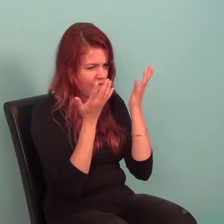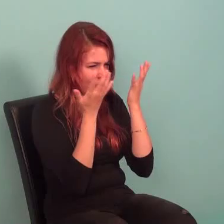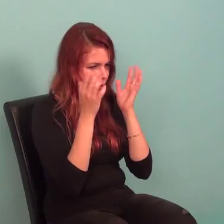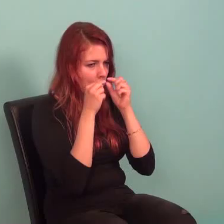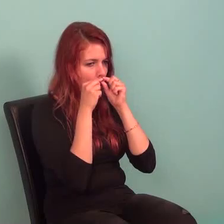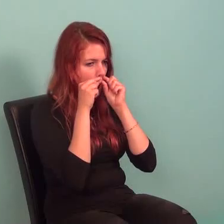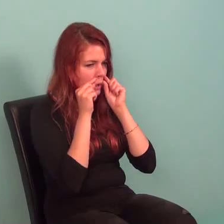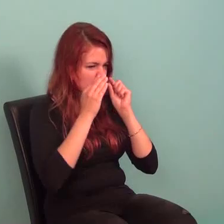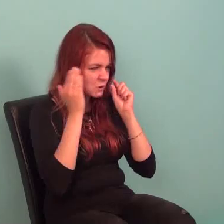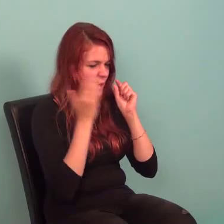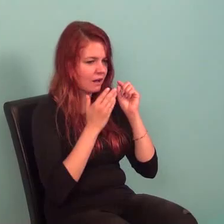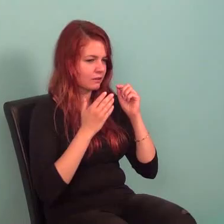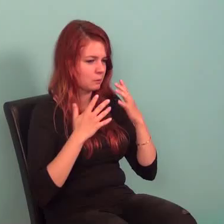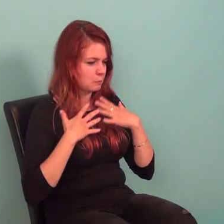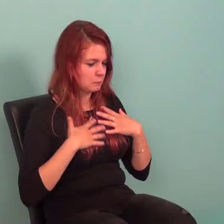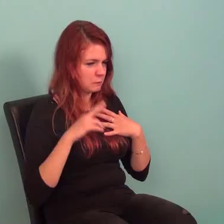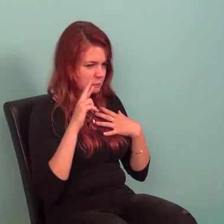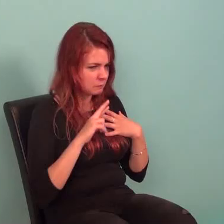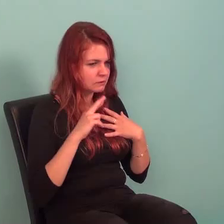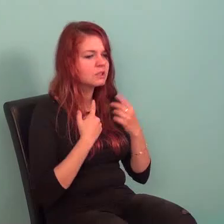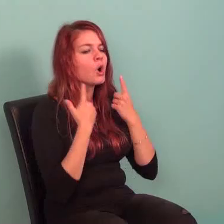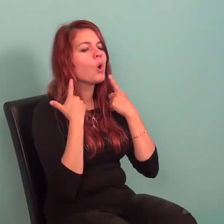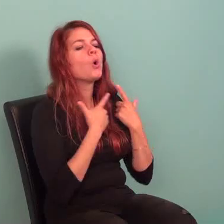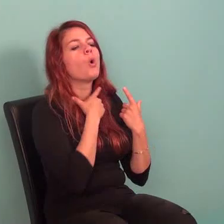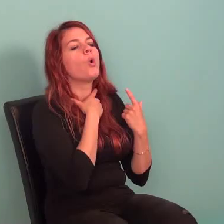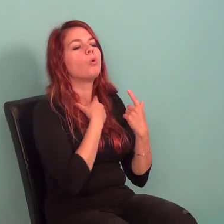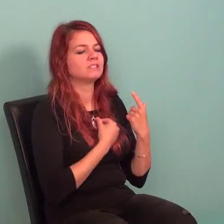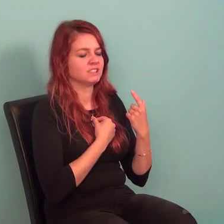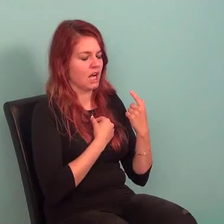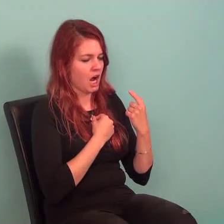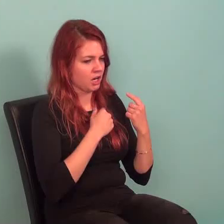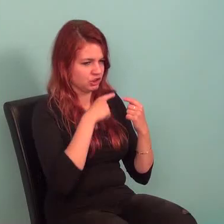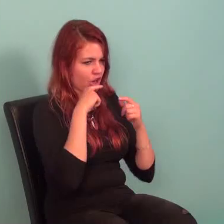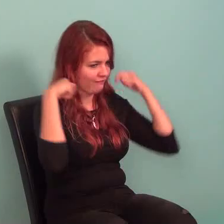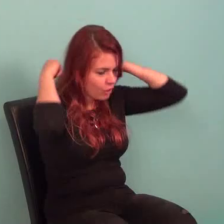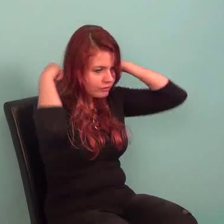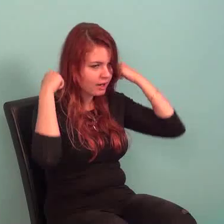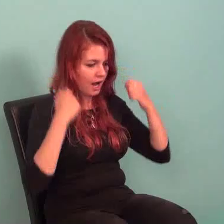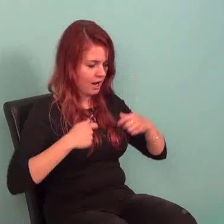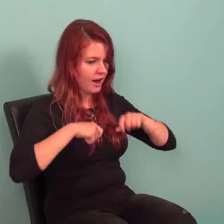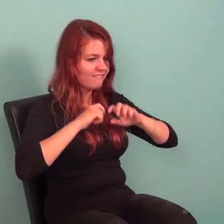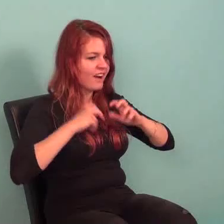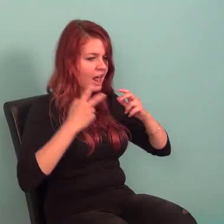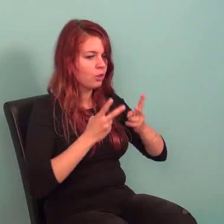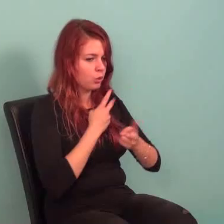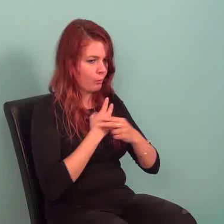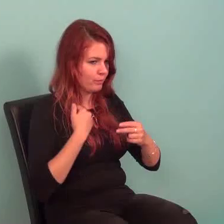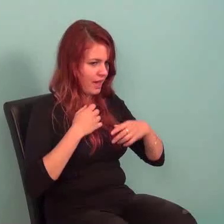Wąsy czarne, niebieskie ubranie, czerwoną chustę zawinięta na szyi, biały fartuch.